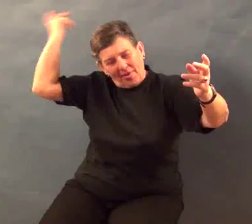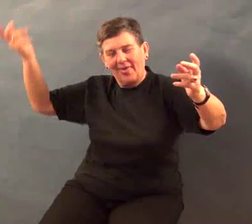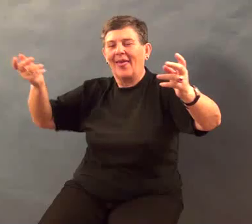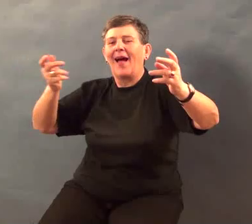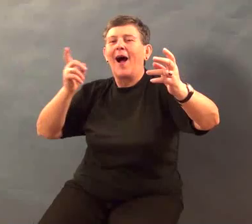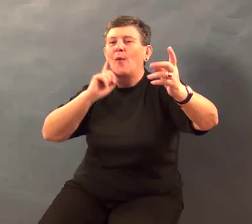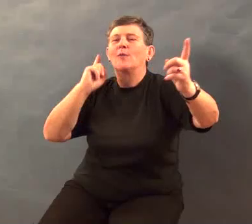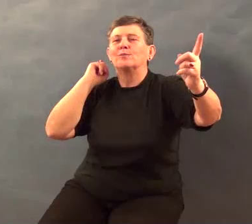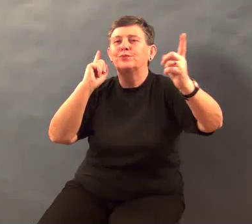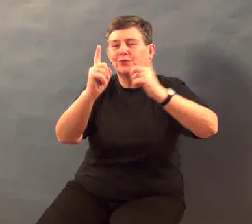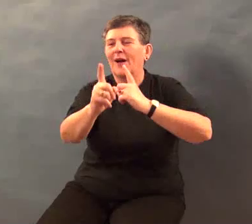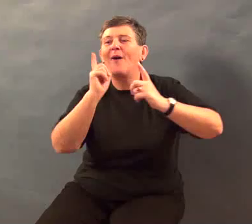A chłopiec mija ją, jest nią zaciekawiony.